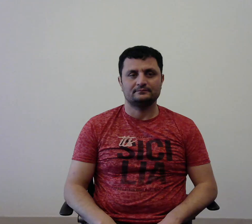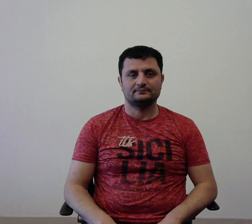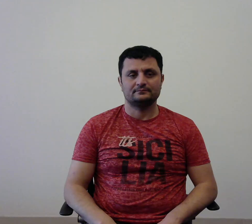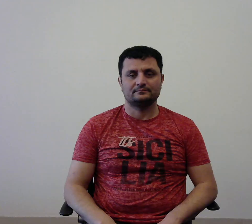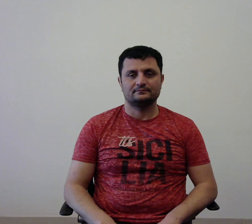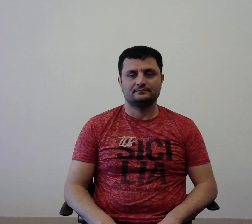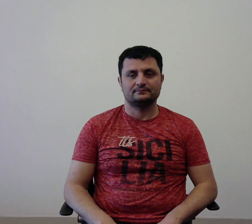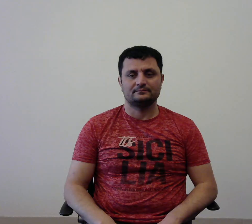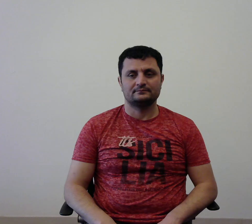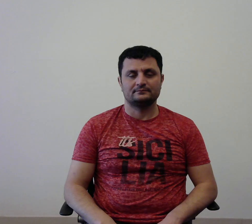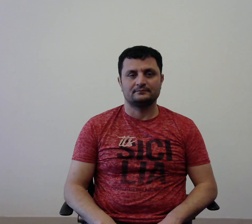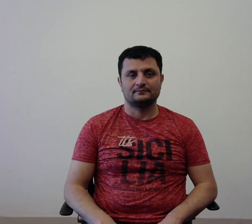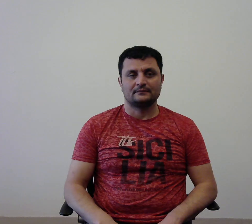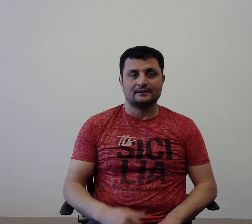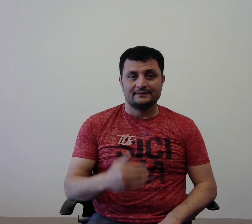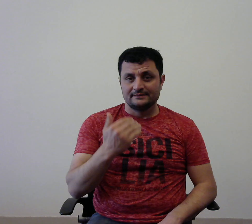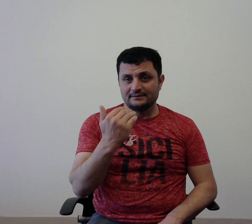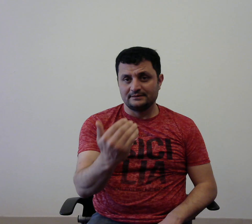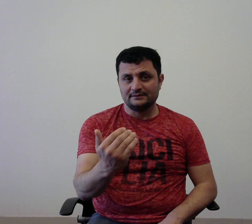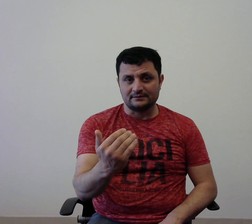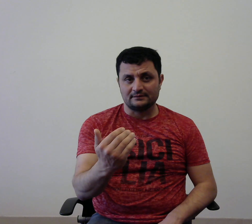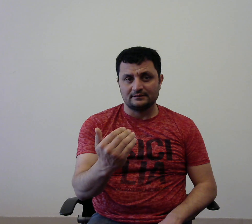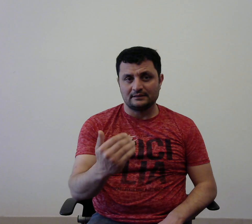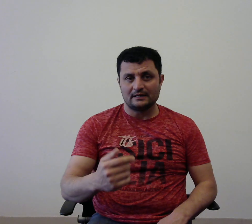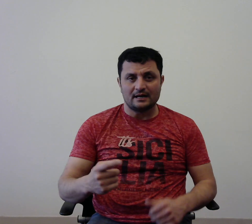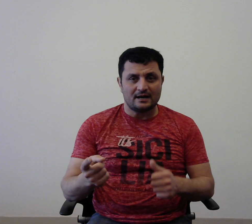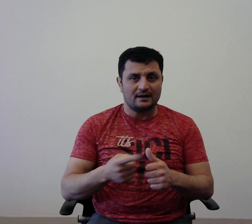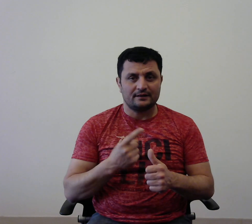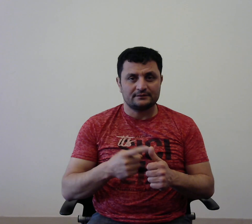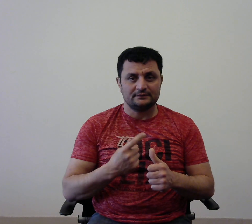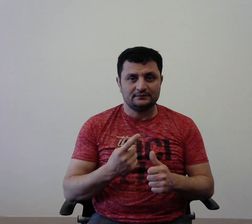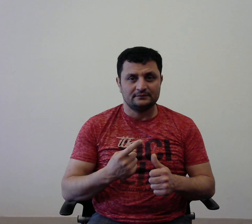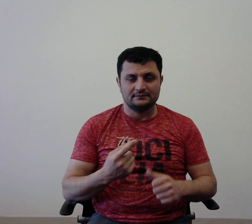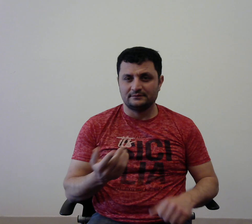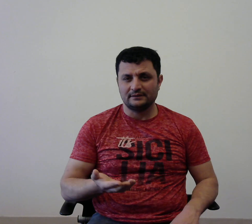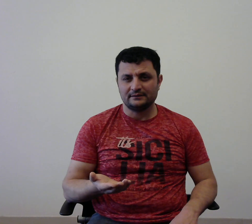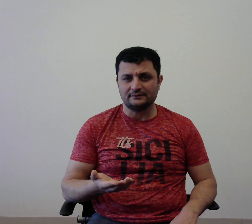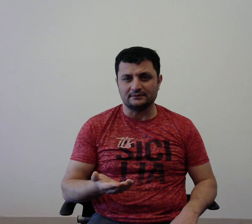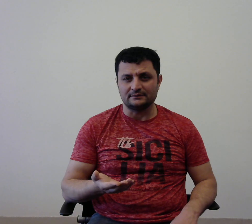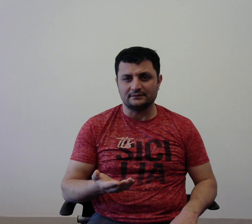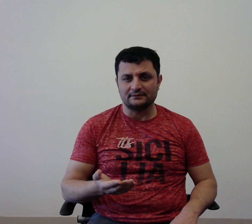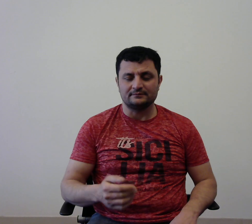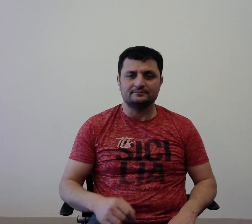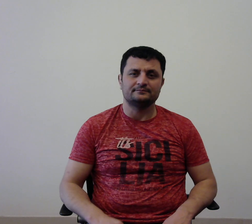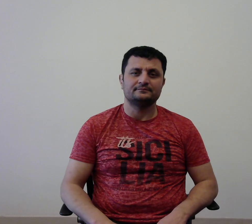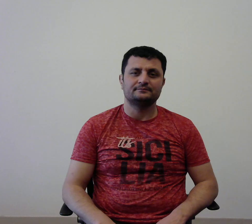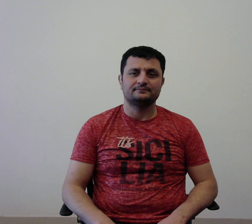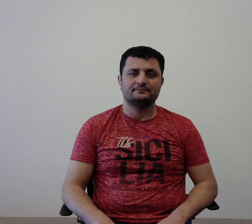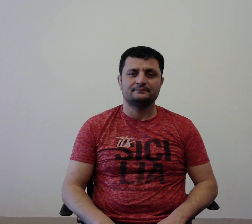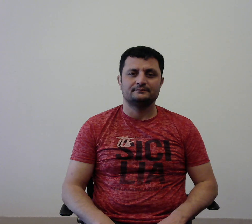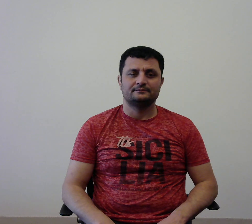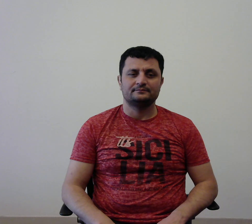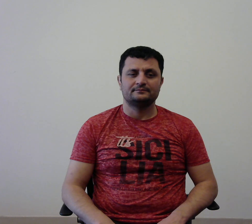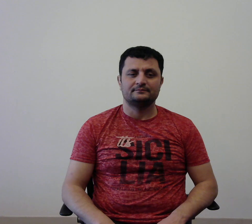Sizin adınız nədir?